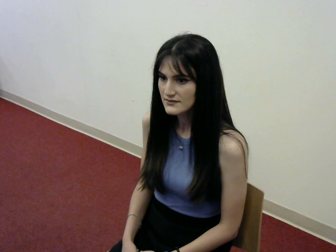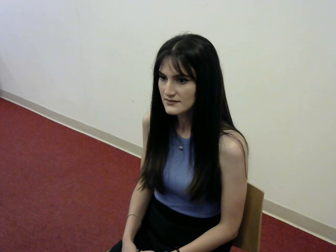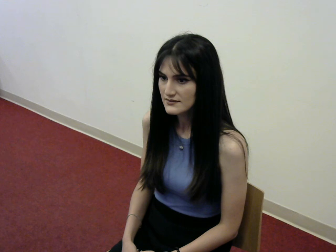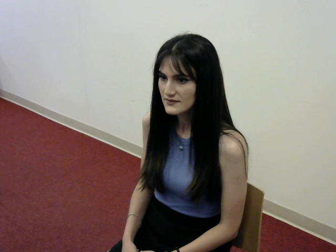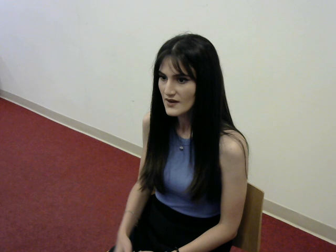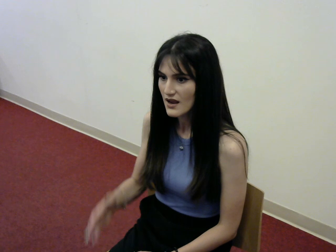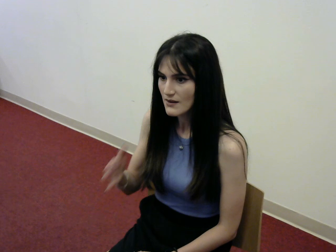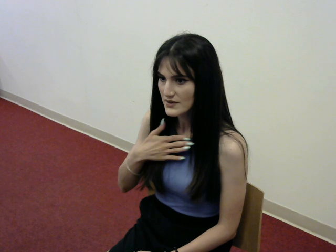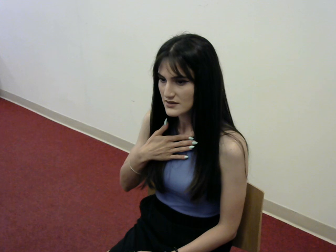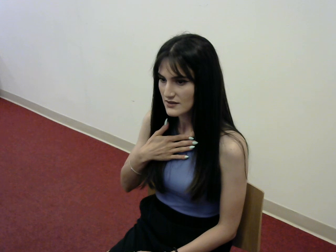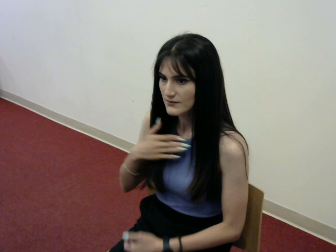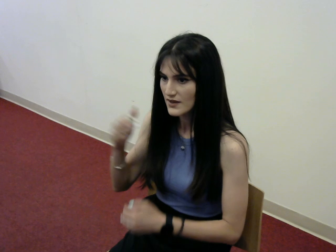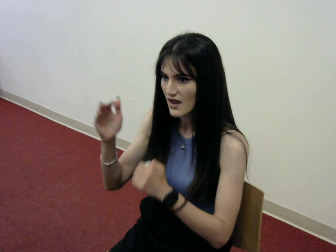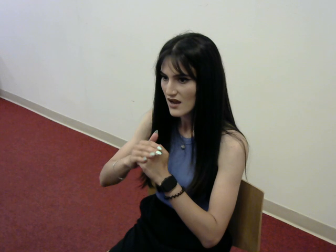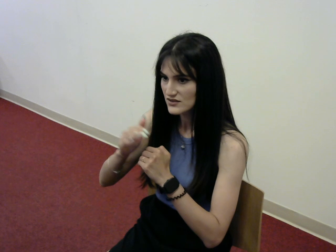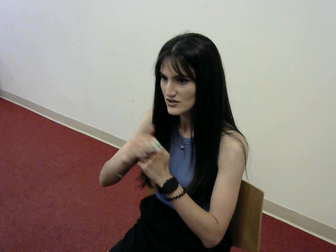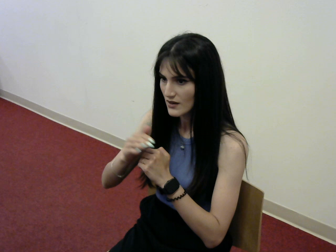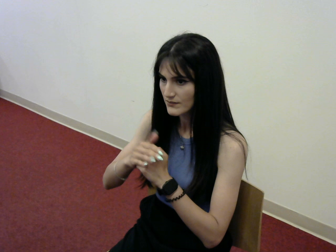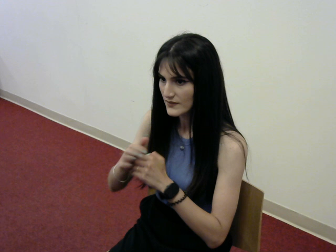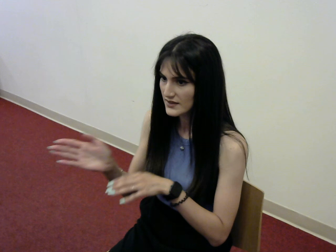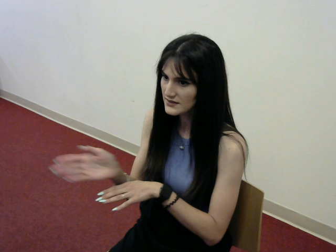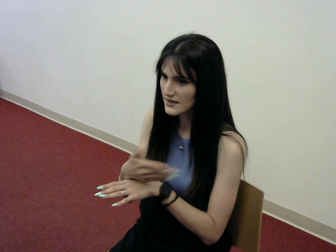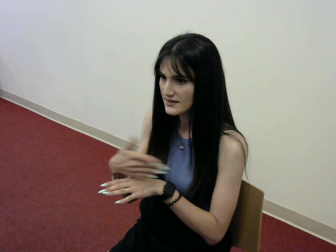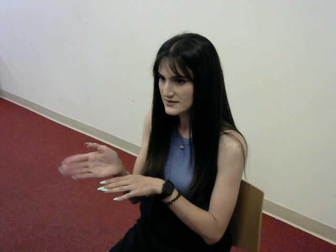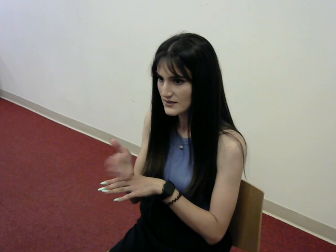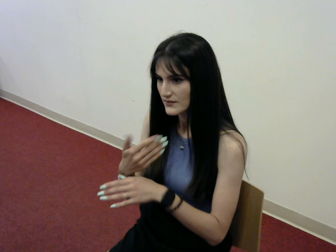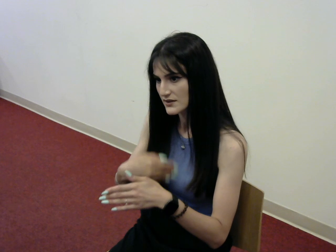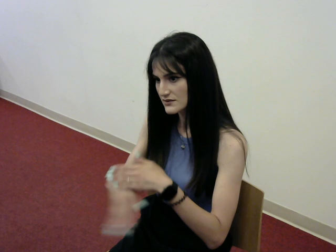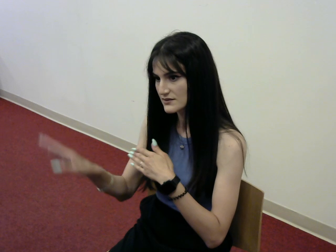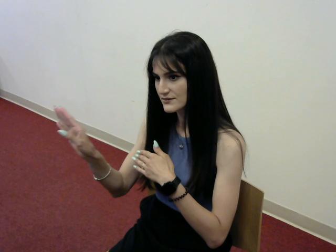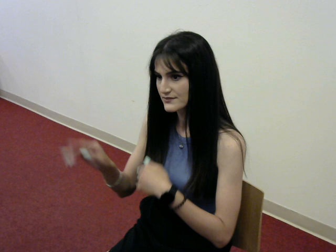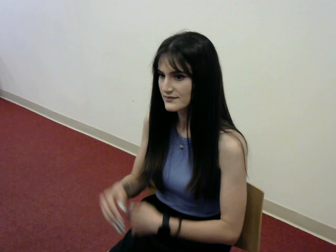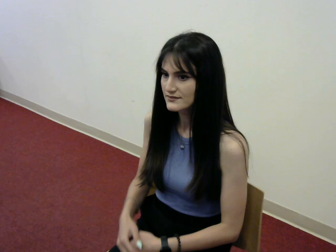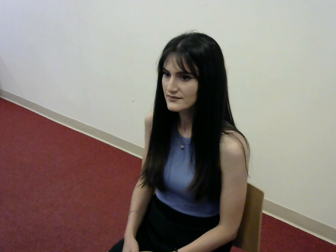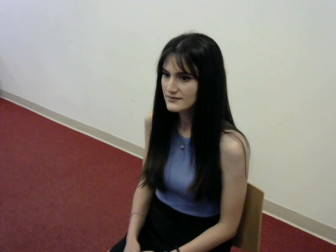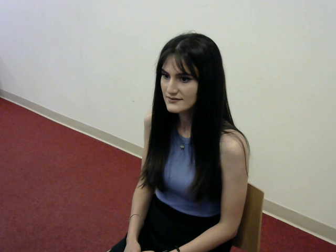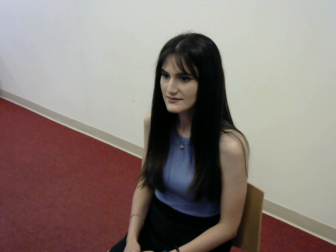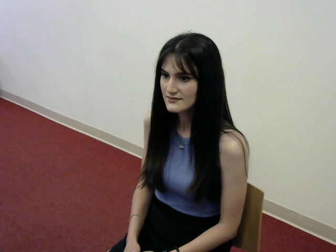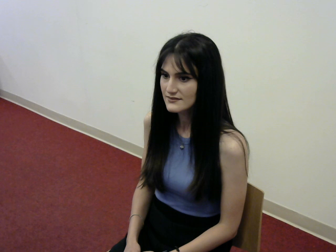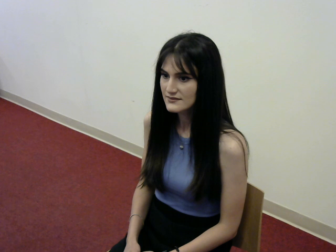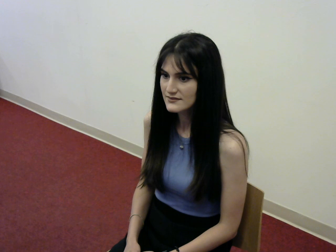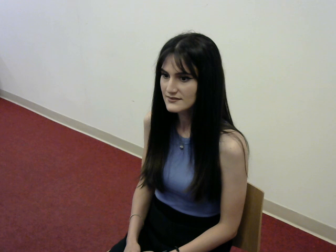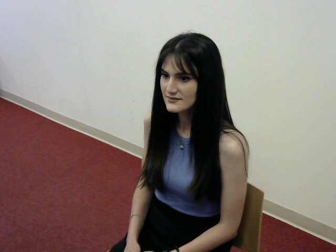Mən axşamlar gəzməyə çıxıram